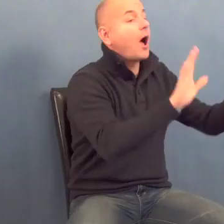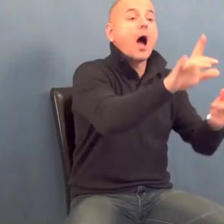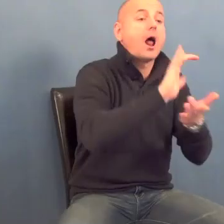Albo.